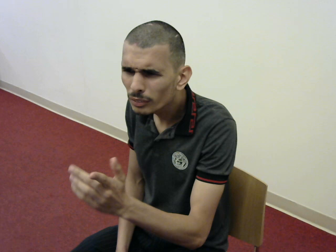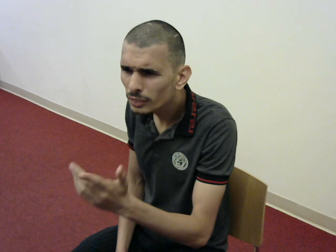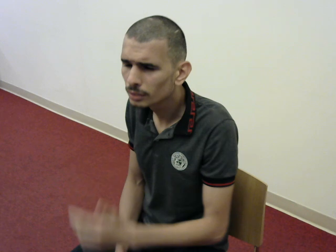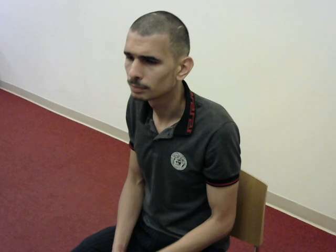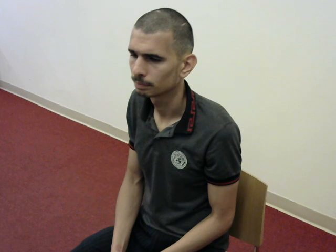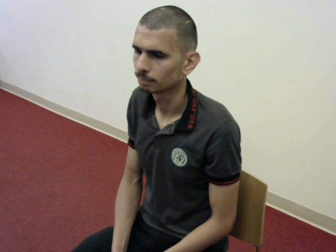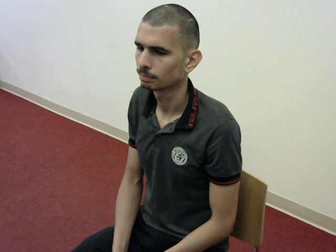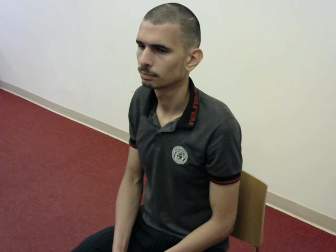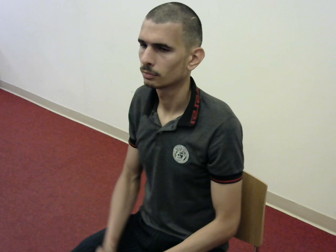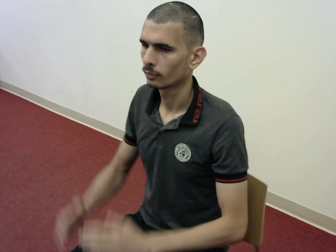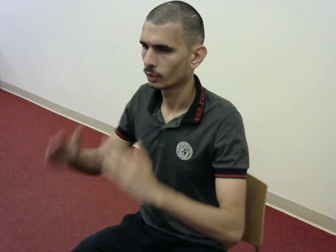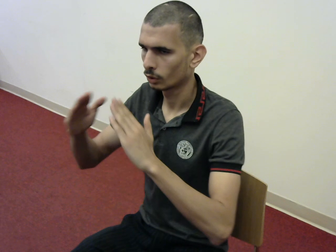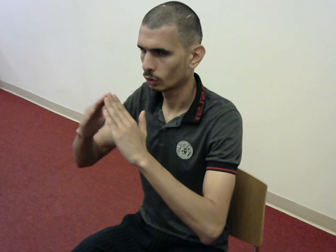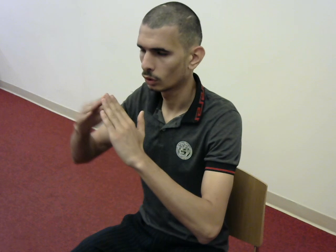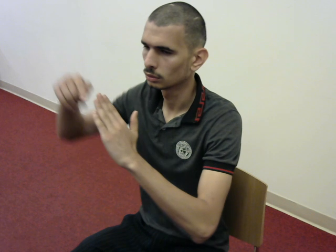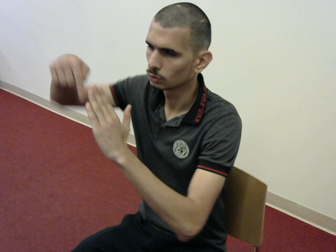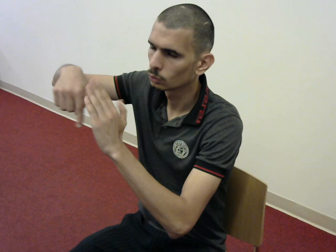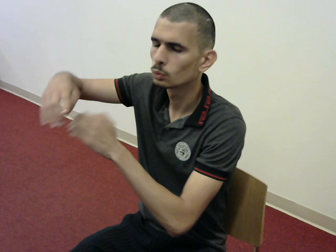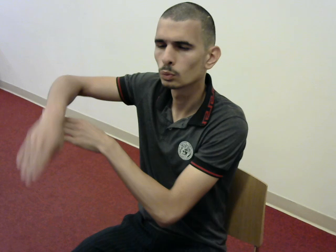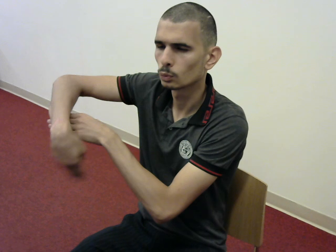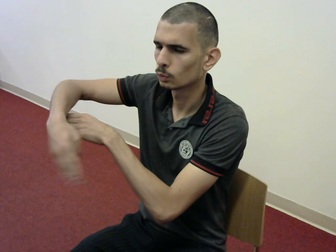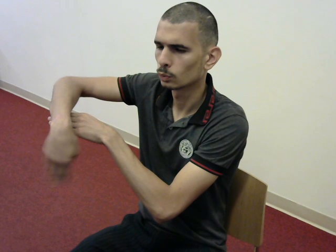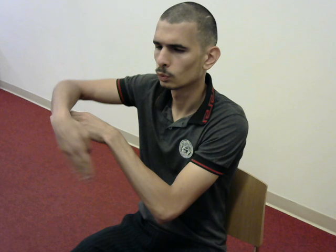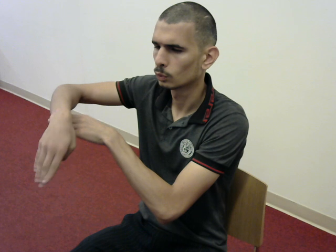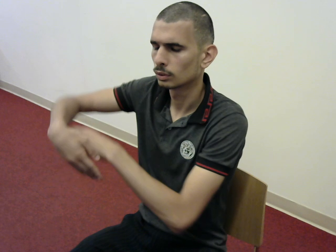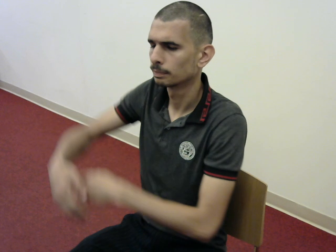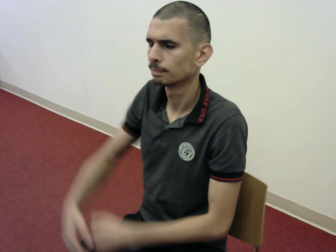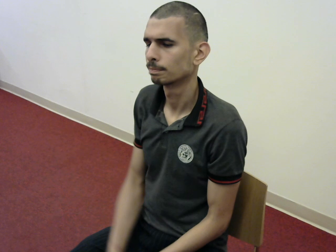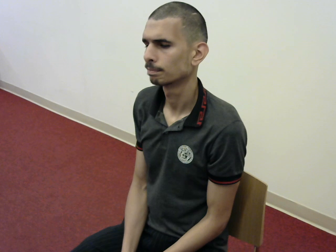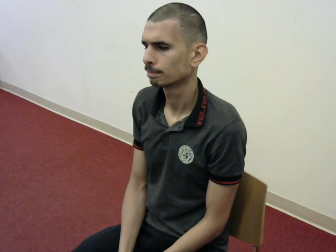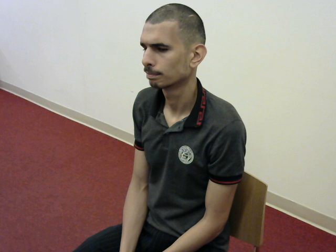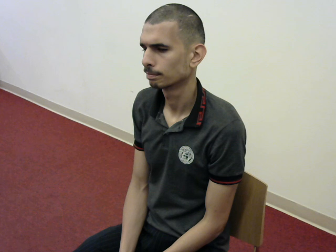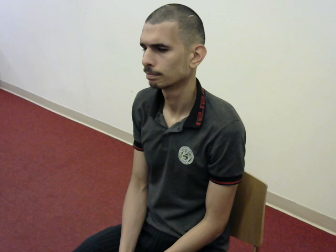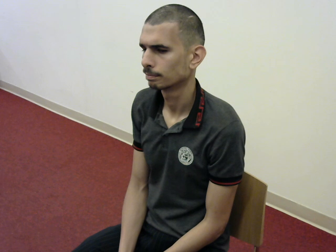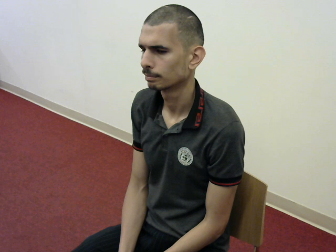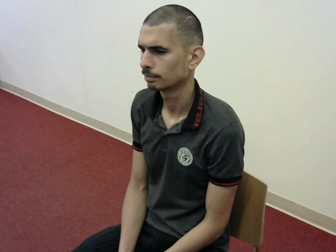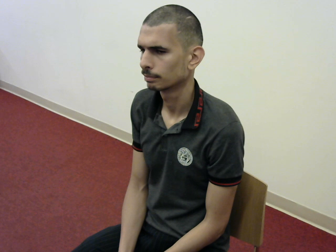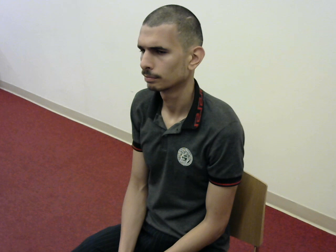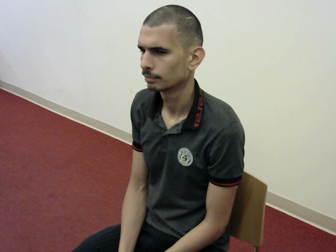Evdə heç kəs yoxdur